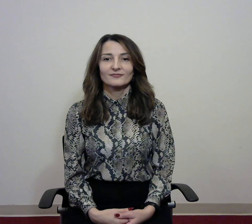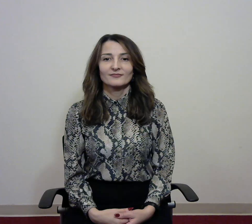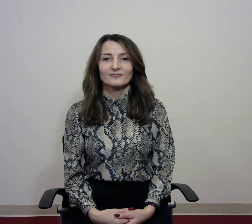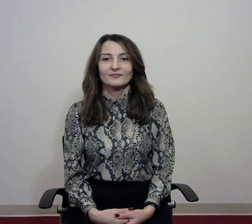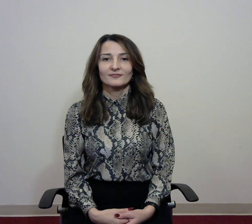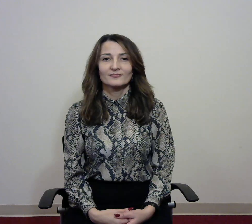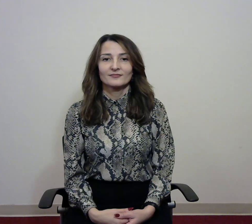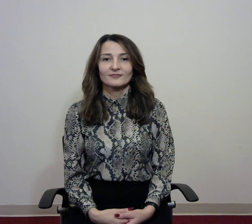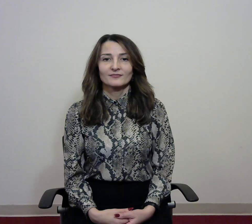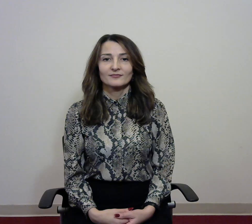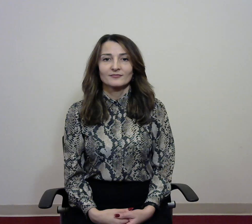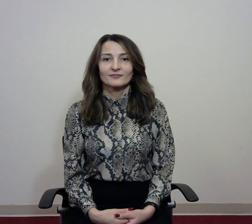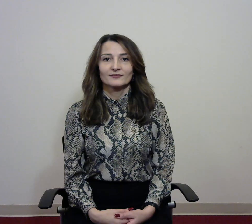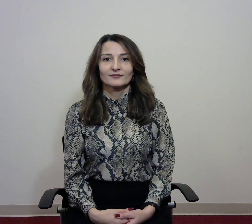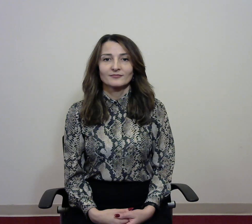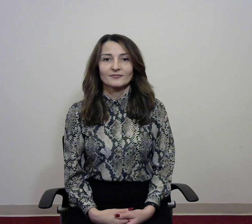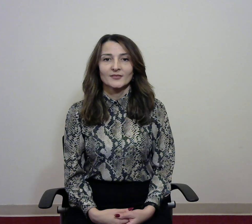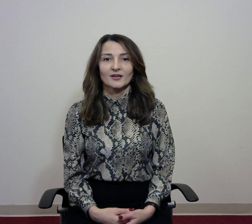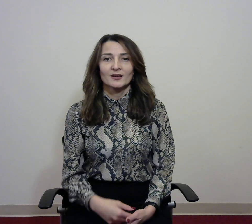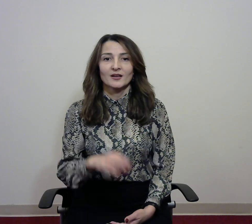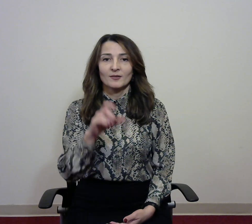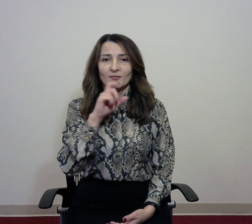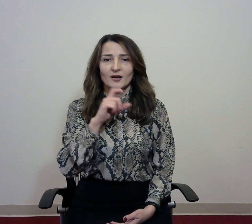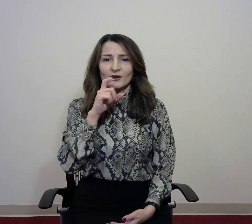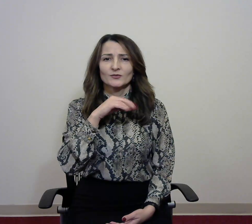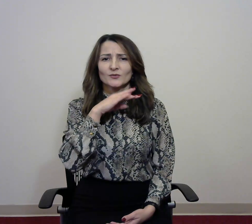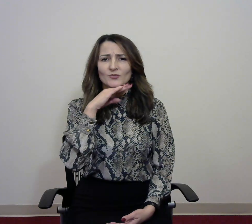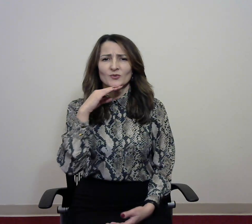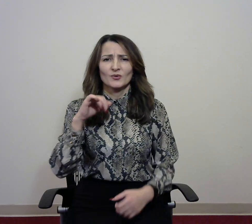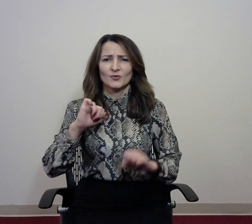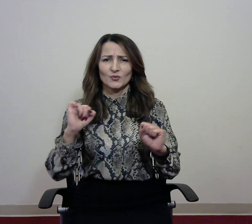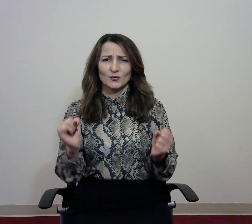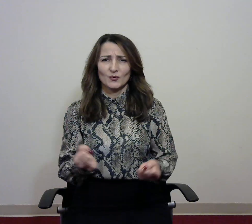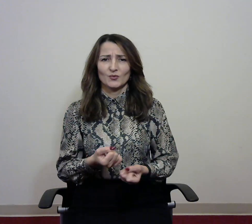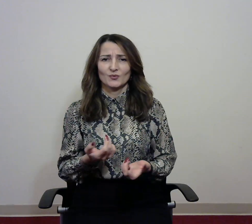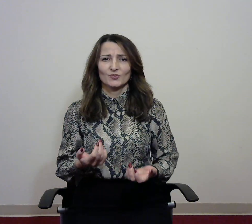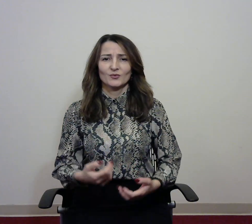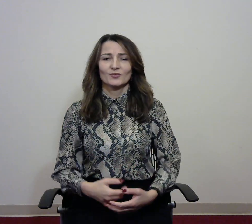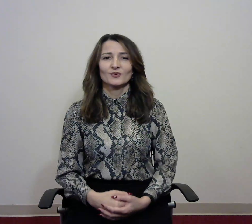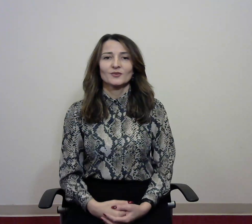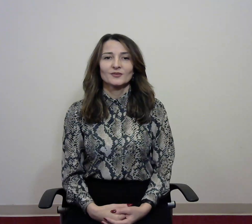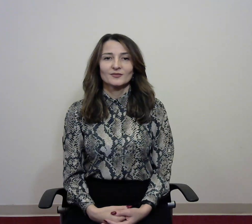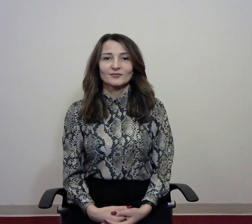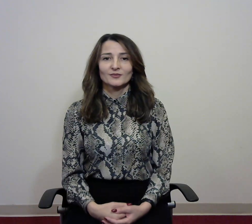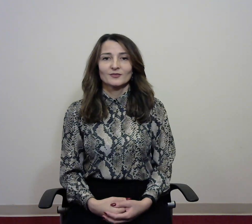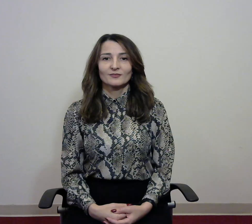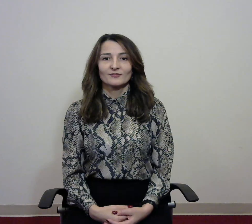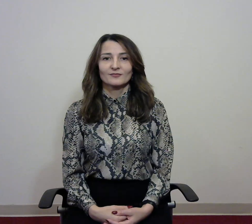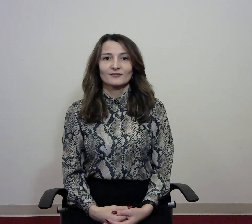Dondurma çox soyuqdur